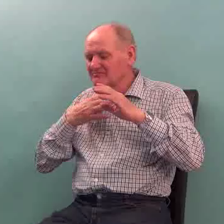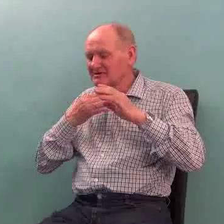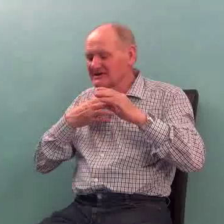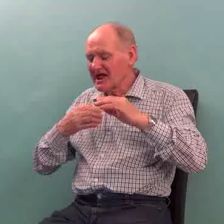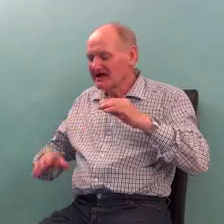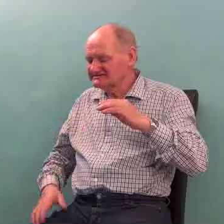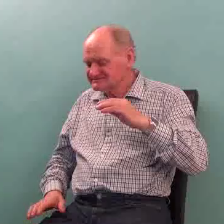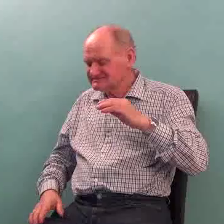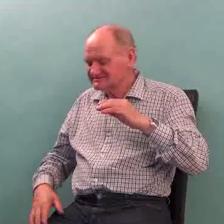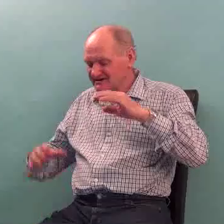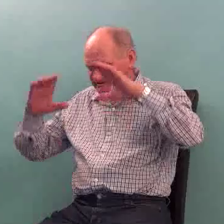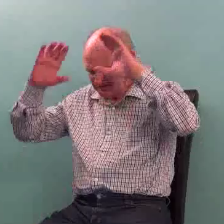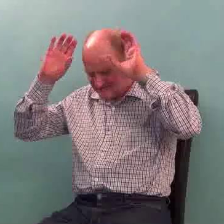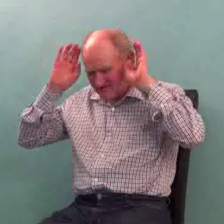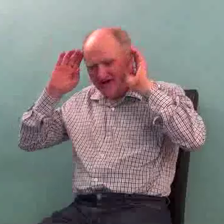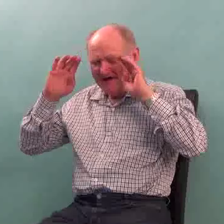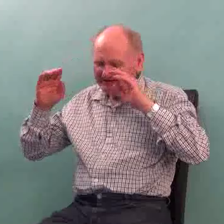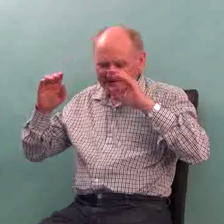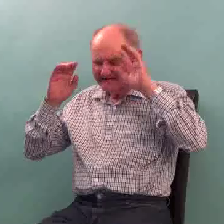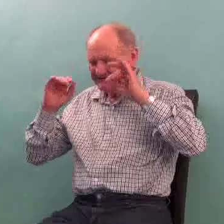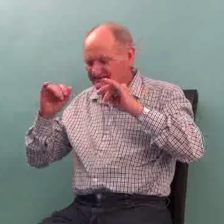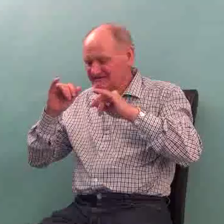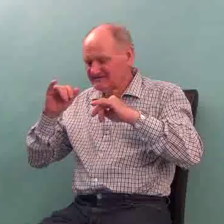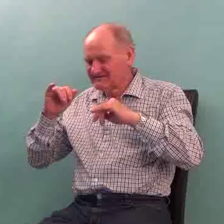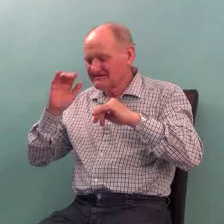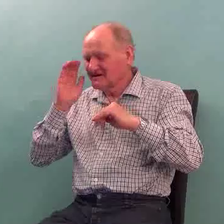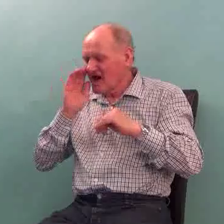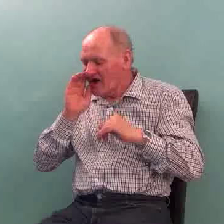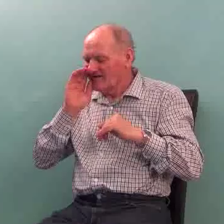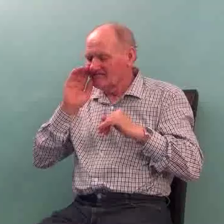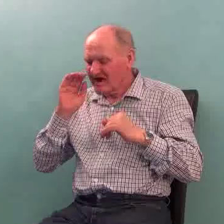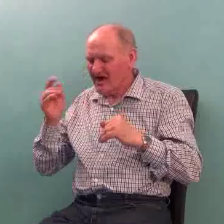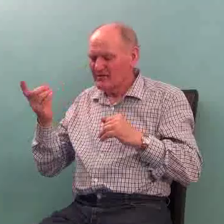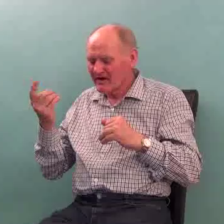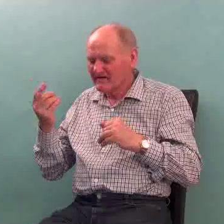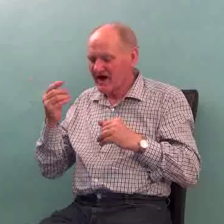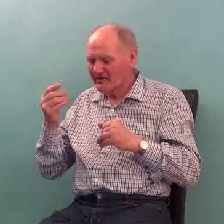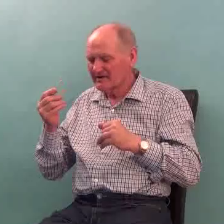Pies wkłada głowę do słoja i woła.